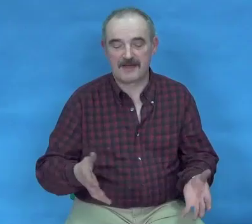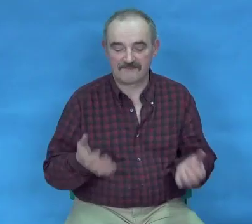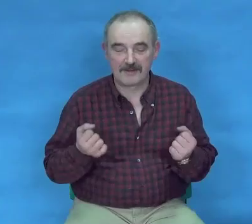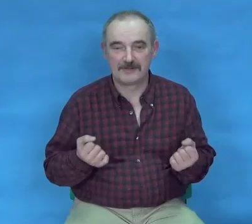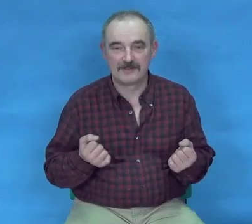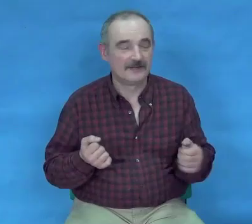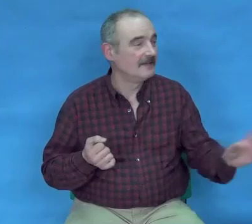Jest wytrzymały.